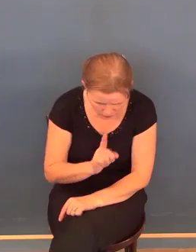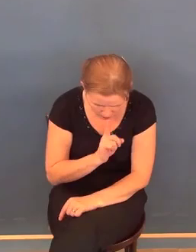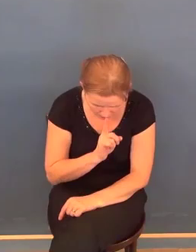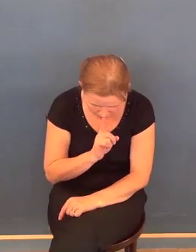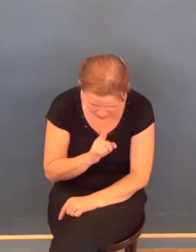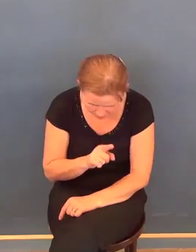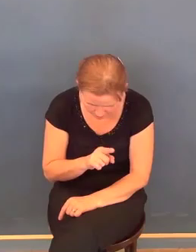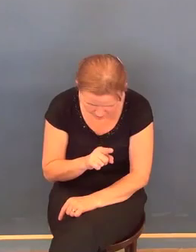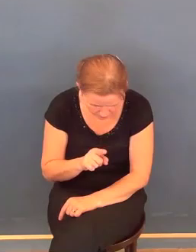Zaraz.